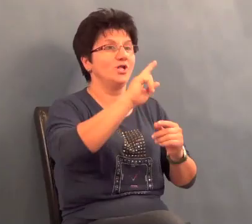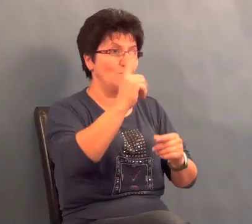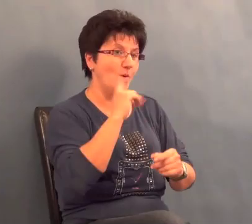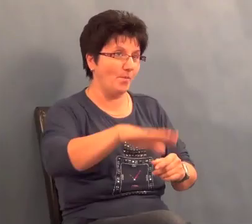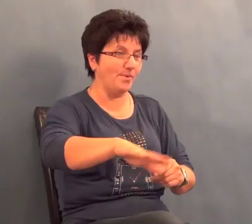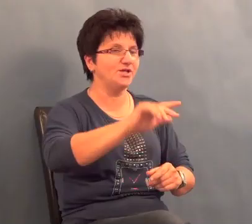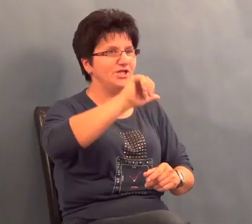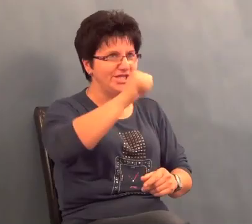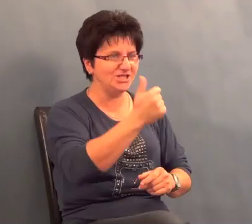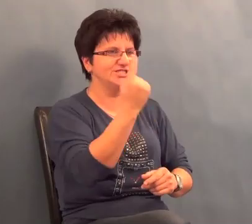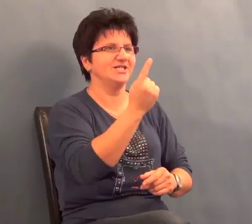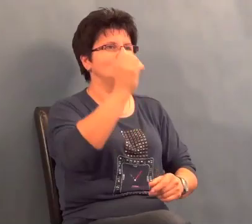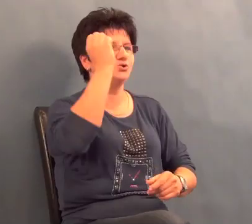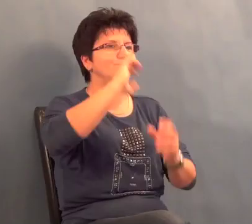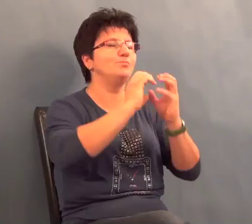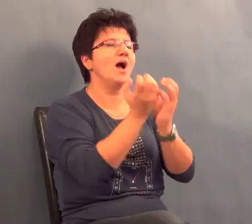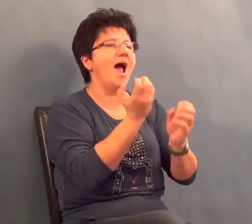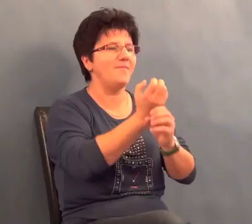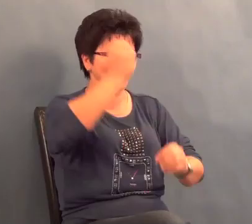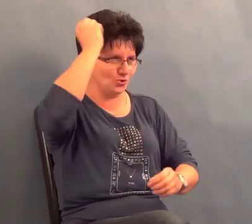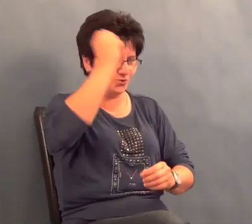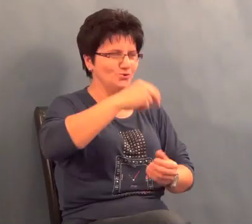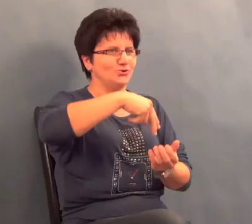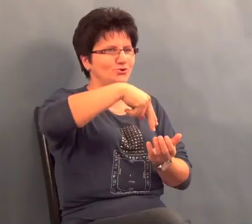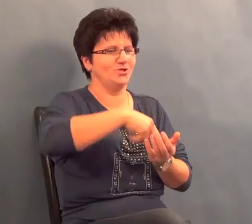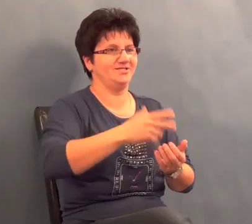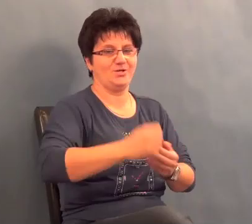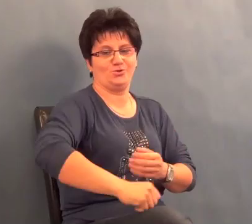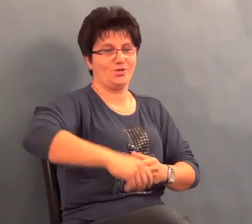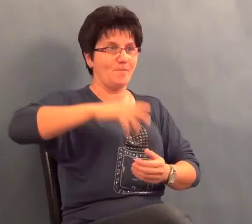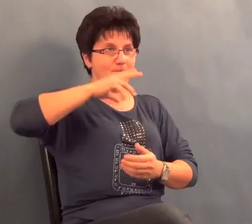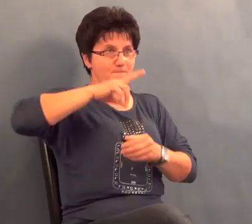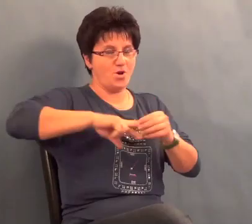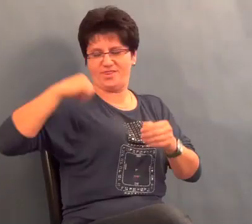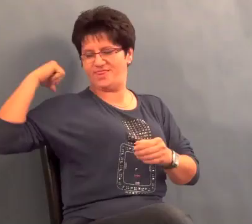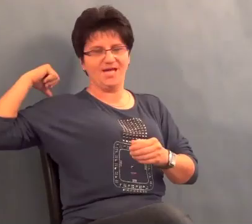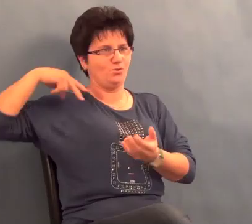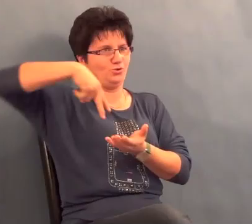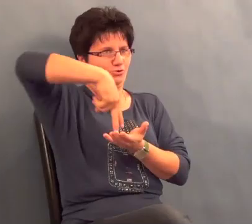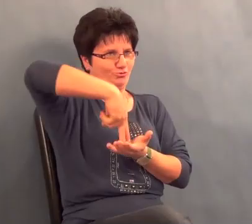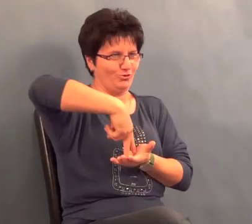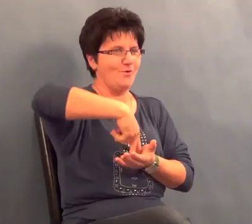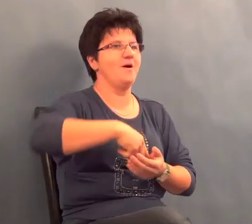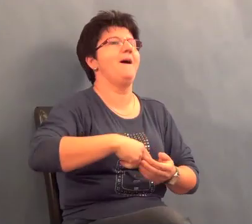A ten mały chłopak chce jeszcze raz rzucić kamieniem i przygotowuje się do rzucania, a za nim stoi policjant.